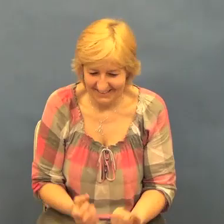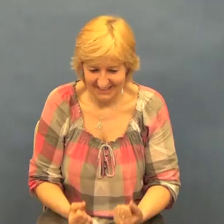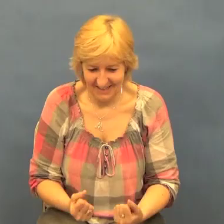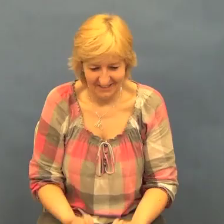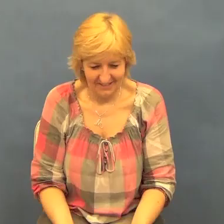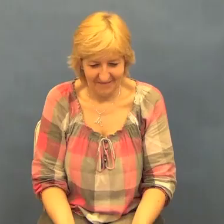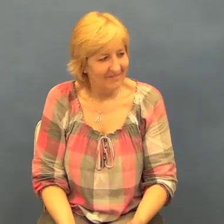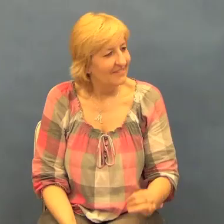Ciężko.